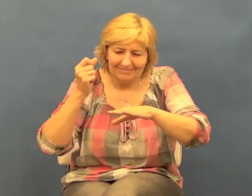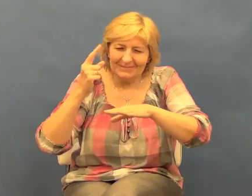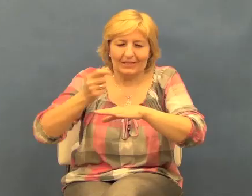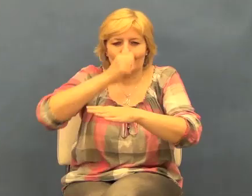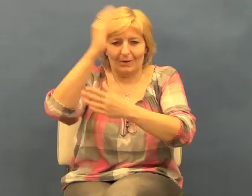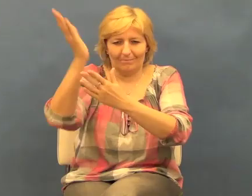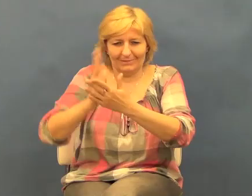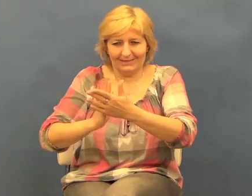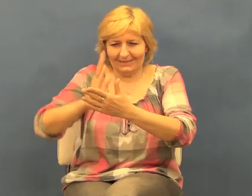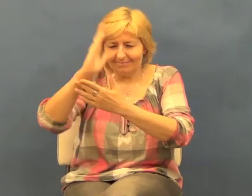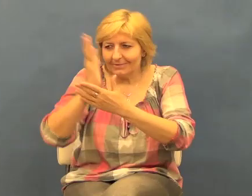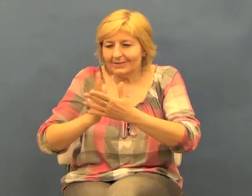Szyby pękają.